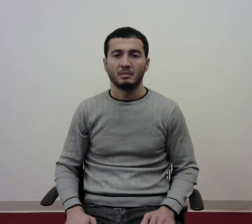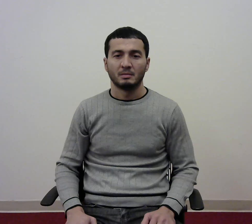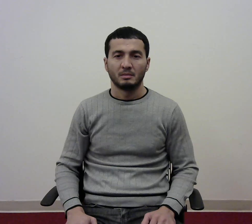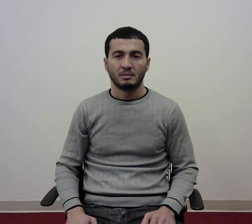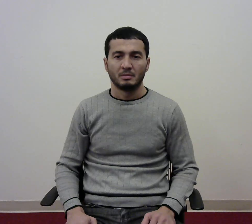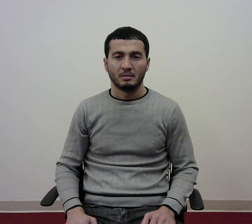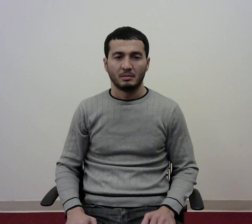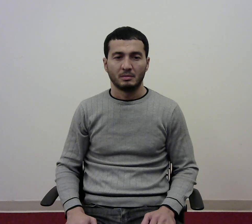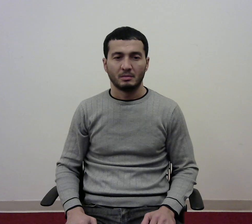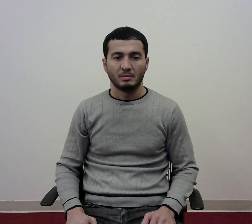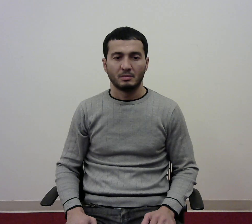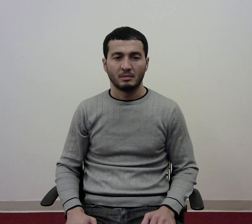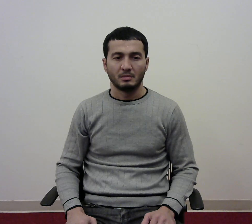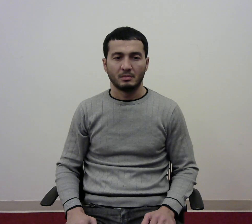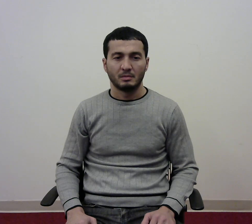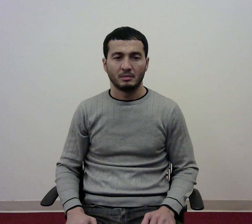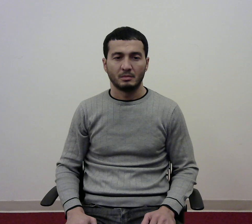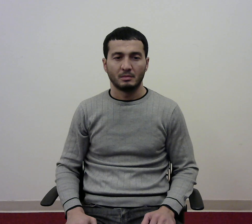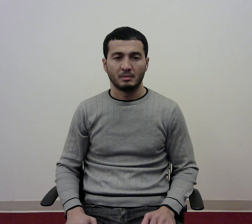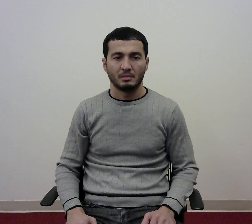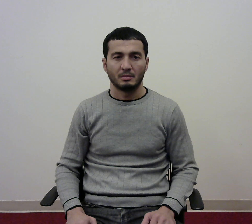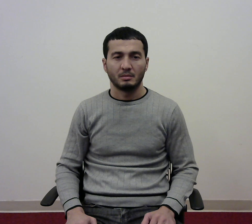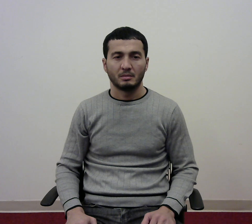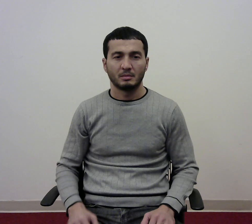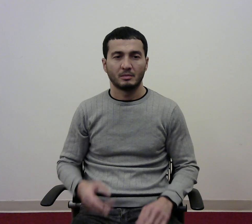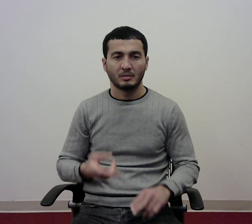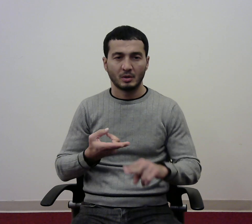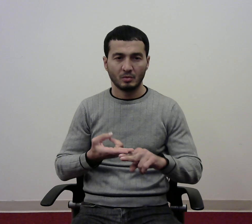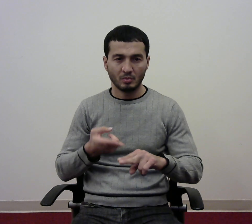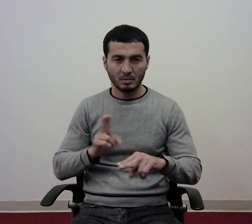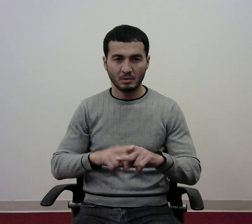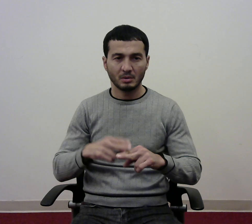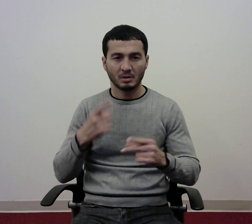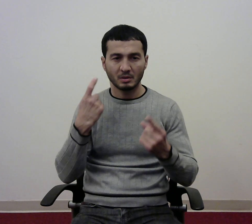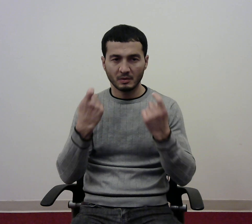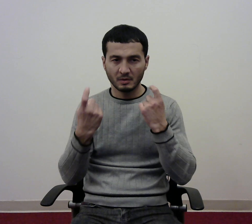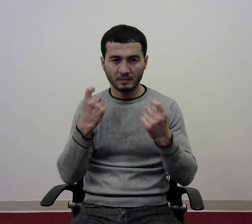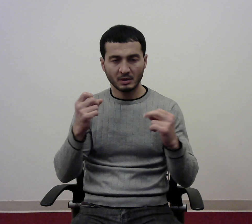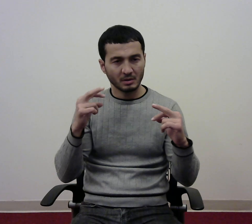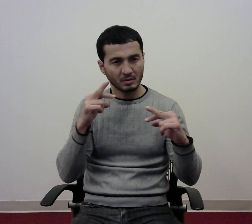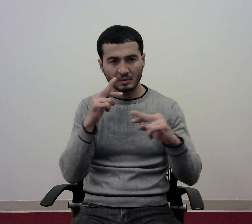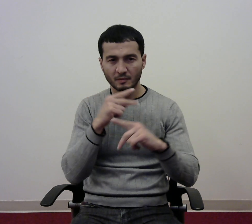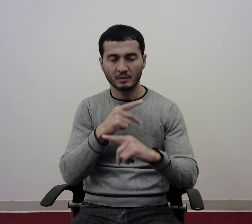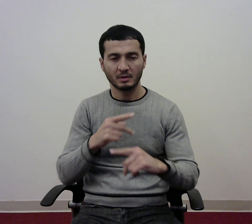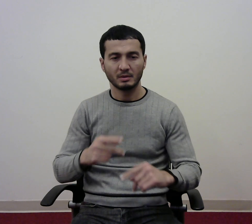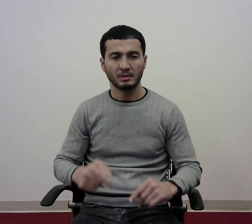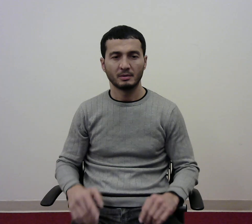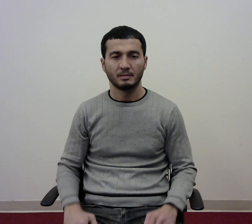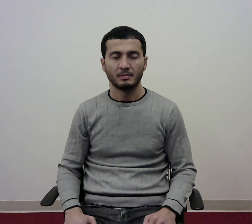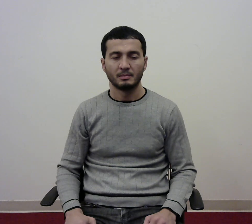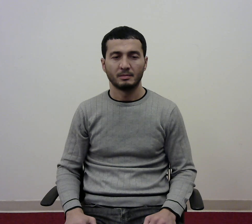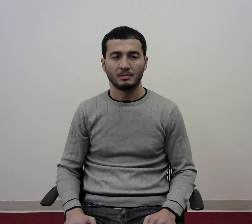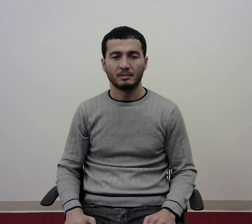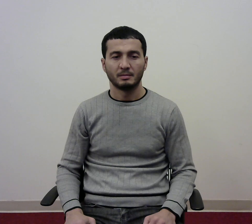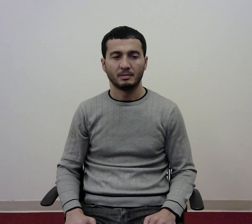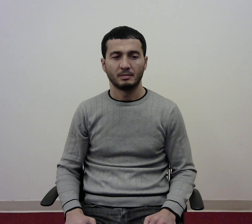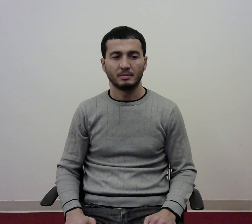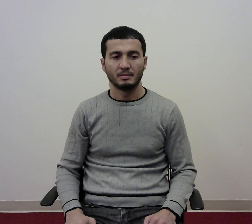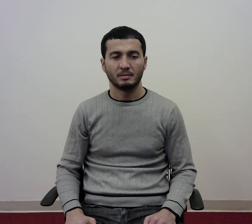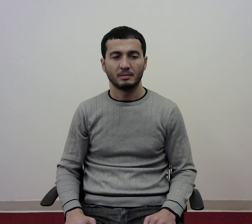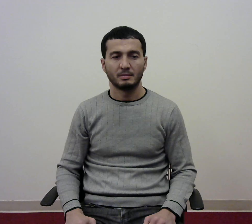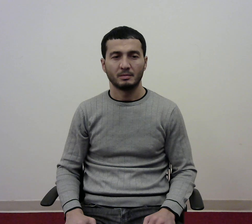Bu məlumat səhvdir